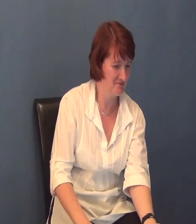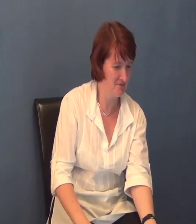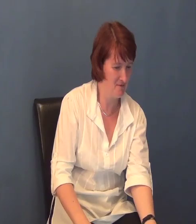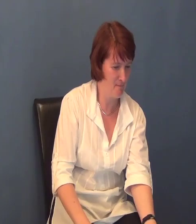Tak tam widzę.